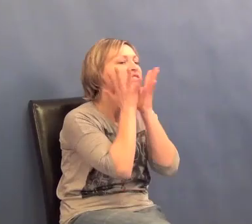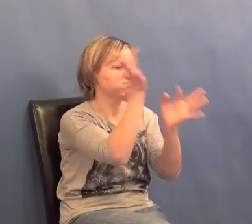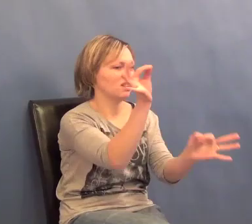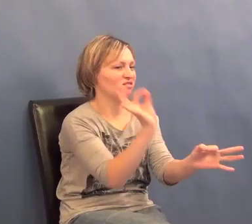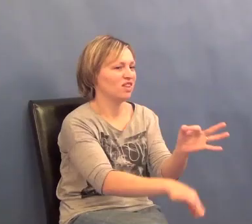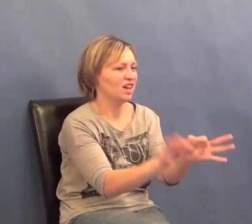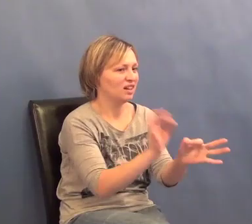To wino powoduje zaczerwienie na twarzy.